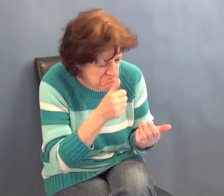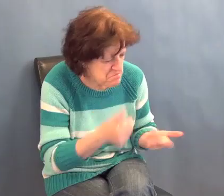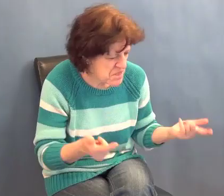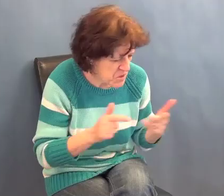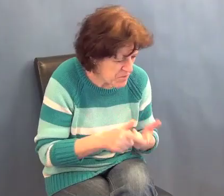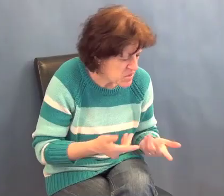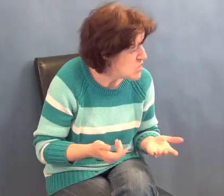Nie mogę, nie pasuje mi.